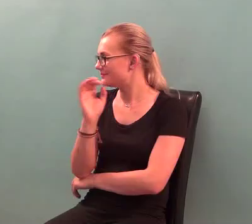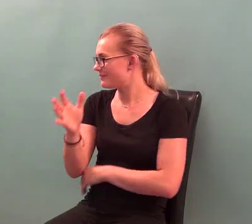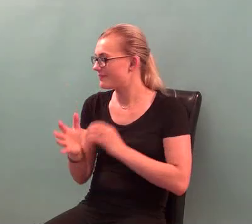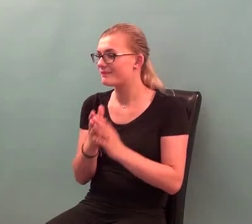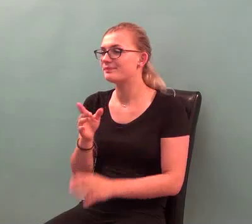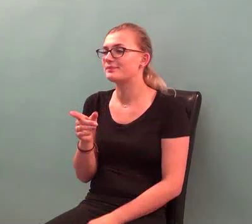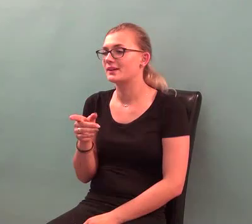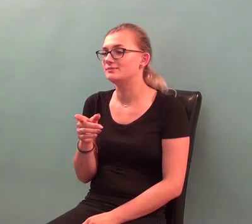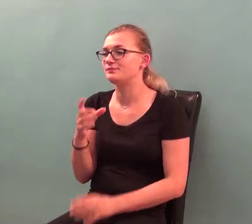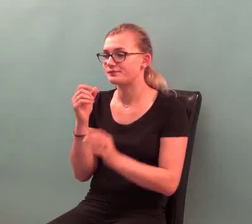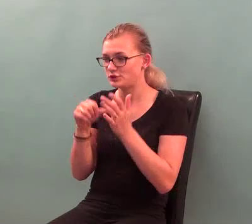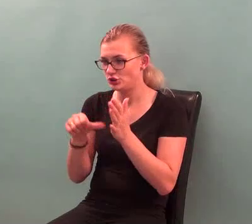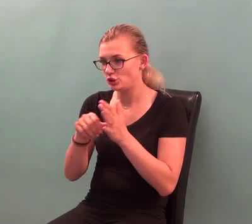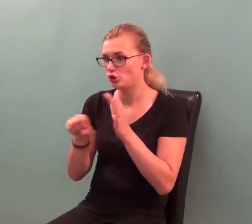Jest wycieczka do Włoch.